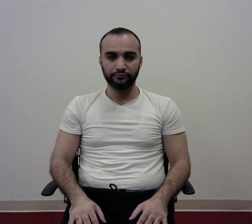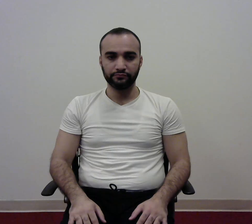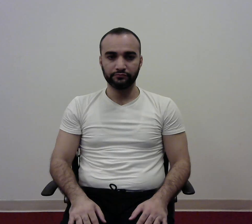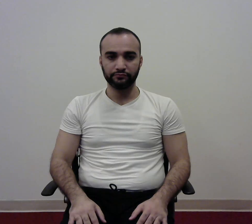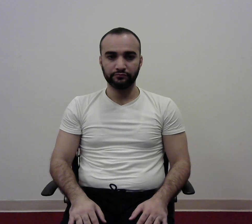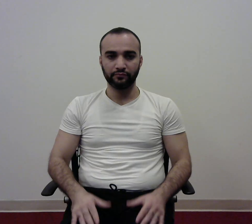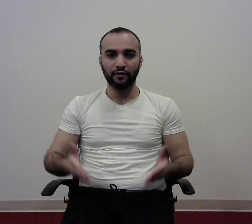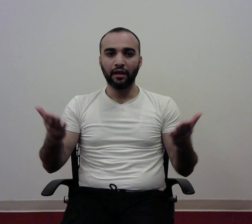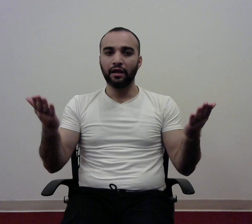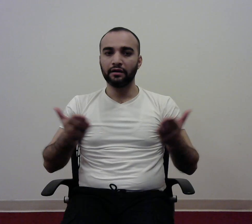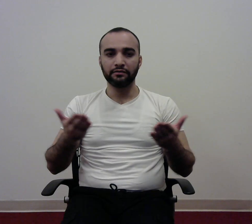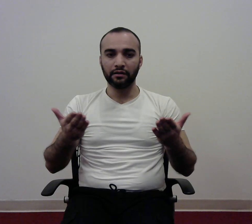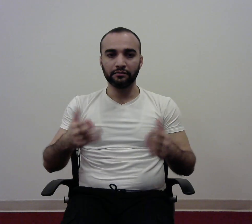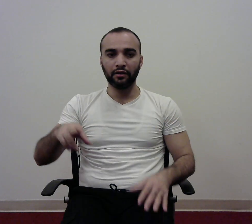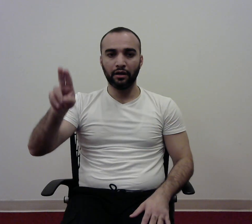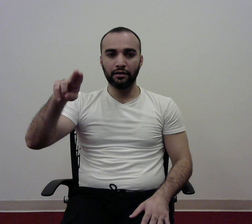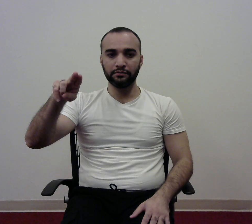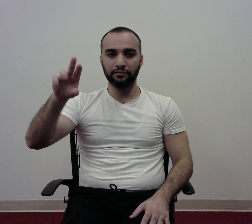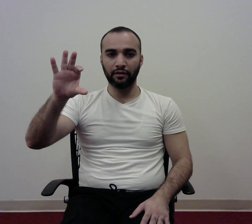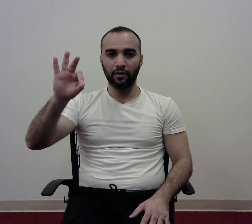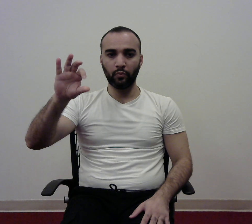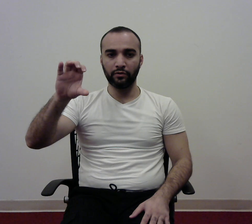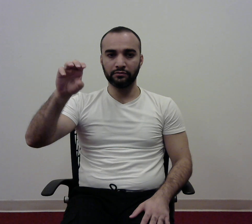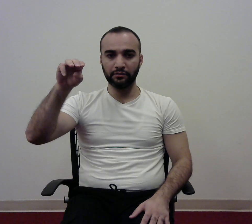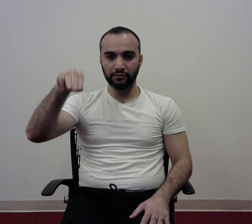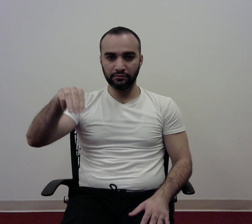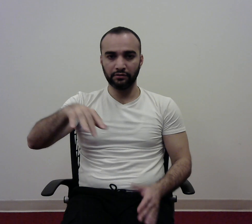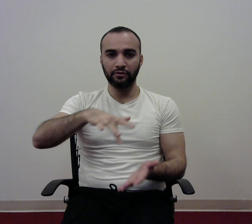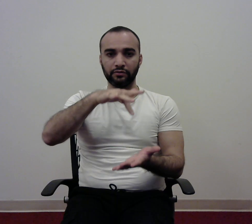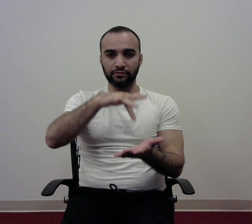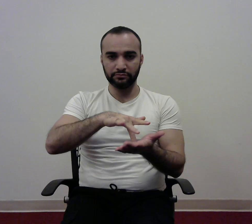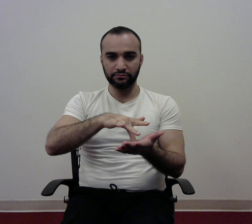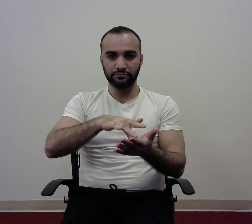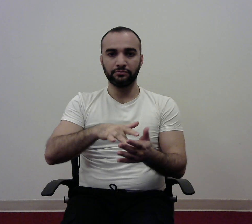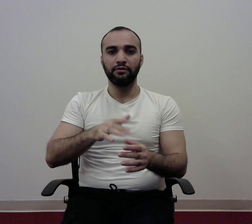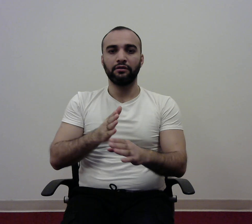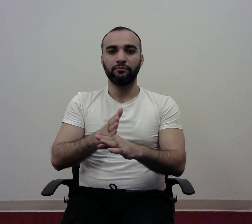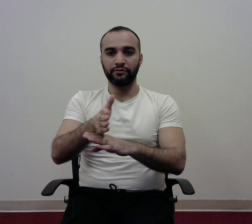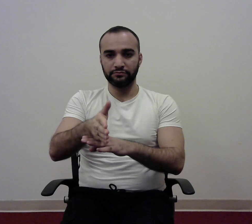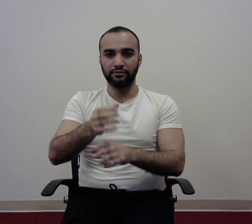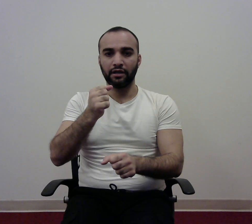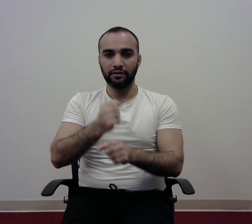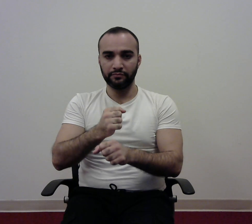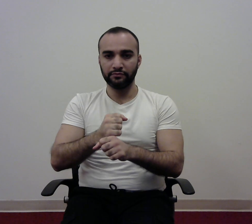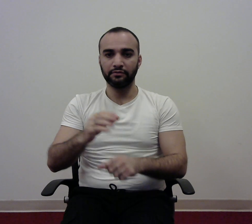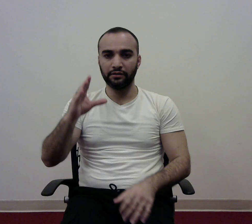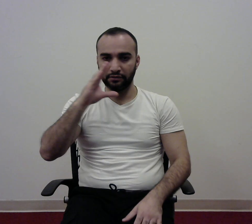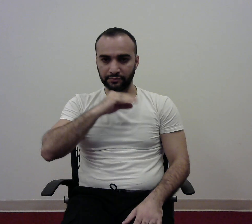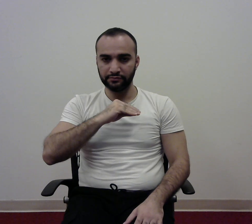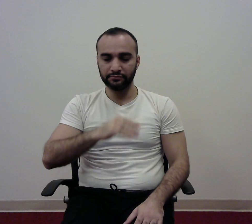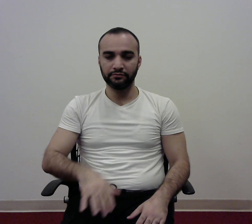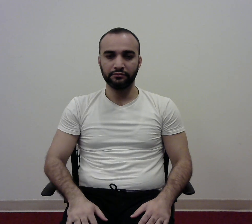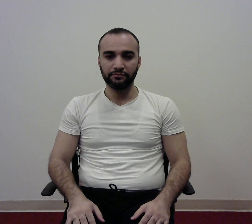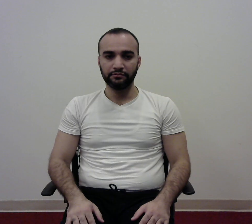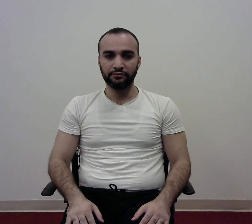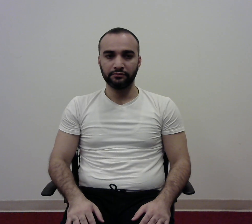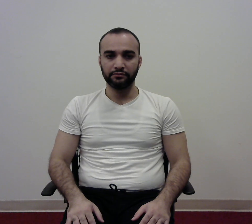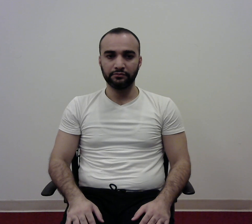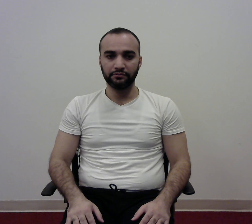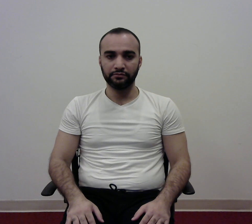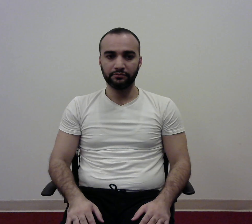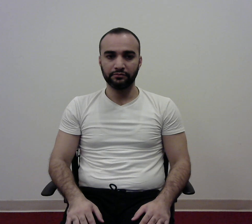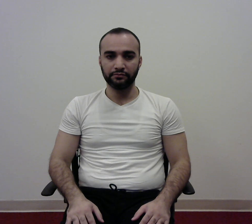Hansı DOST Mərkəzlərinə müraciət edə bilərəm?